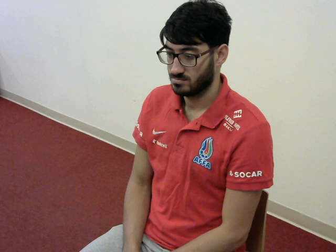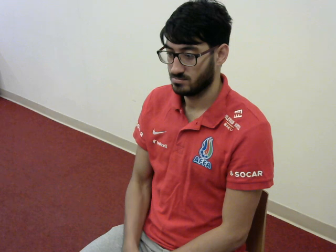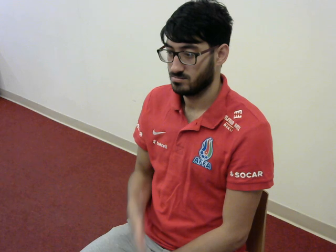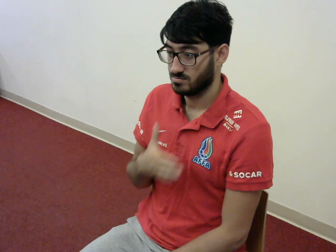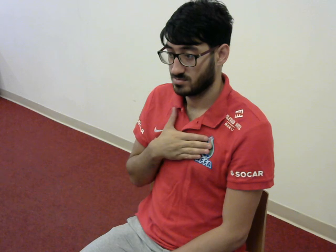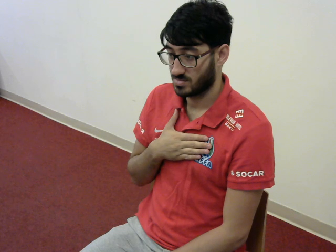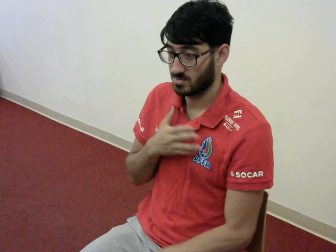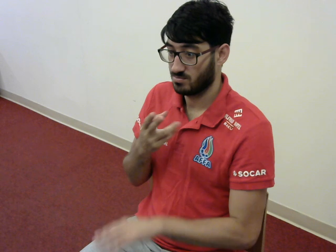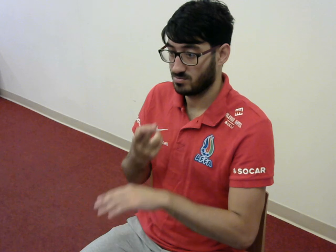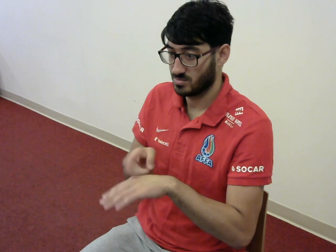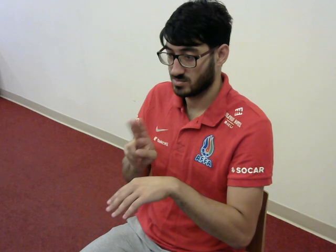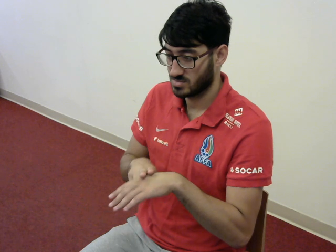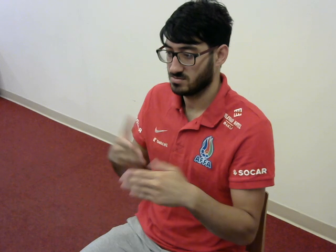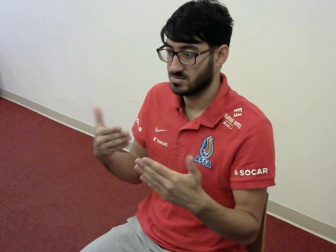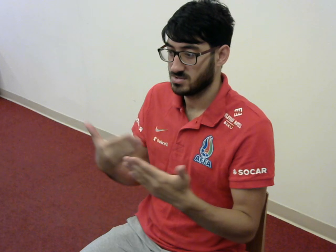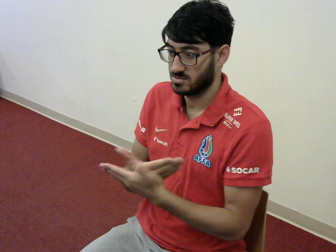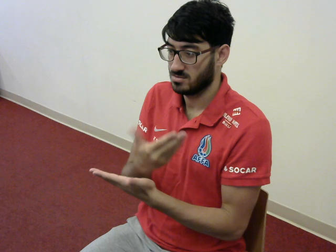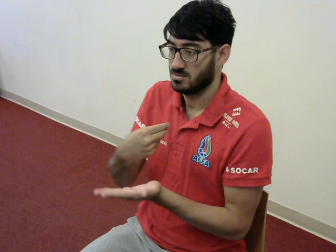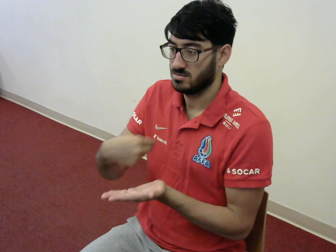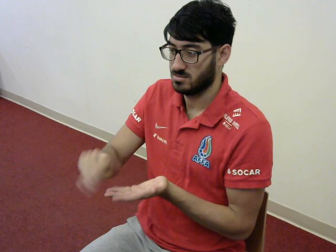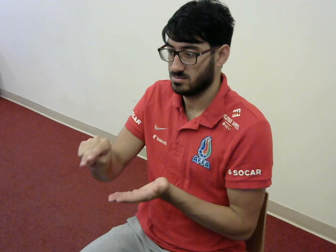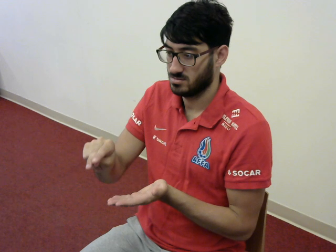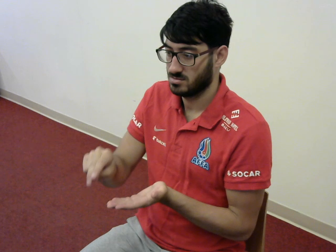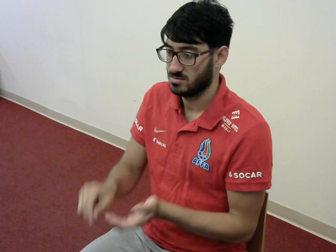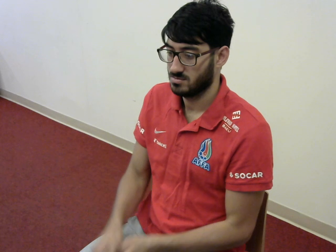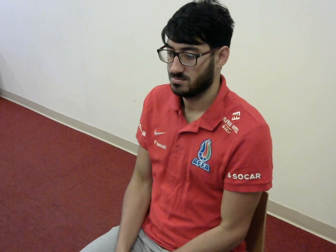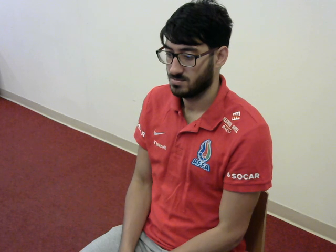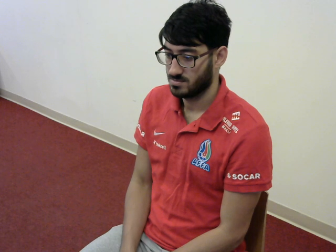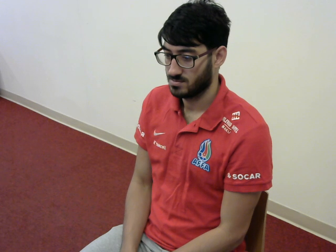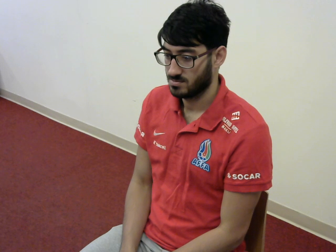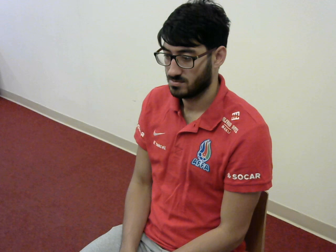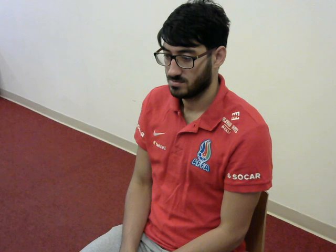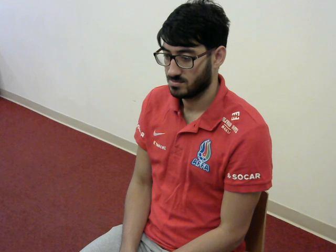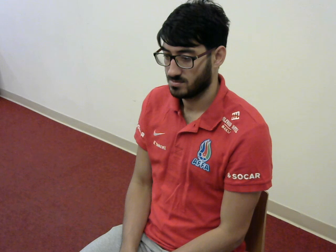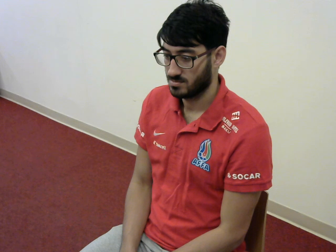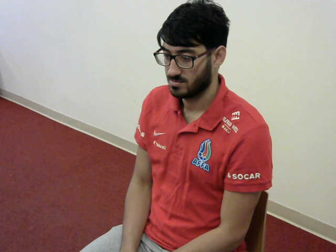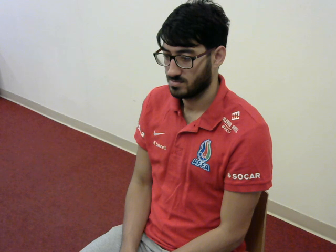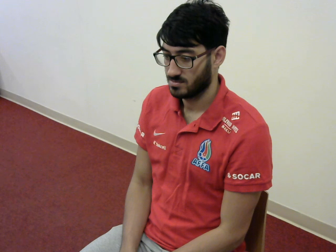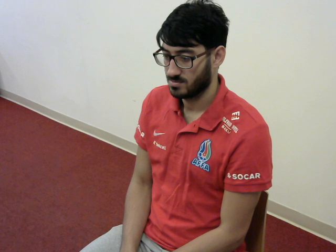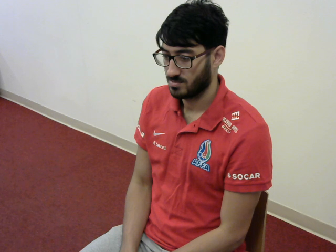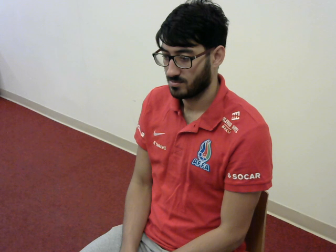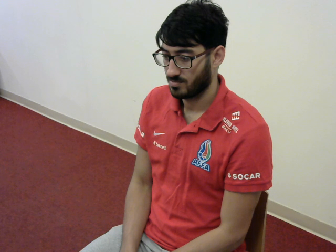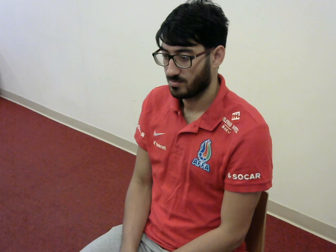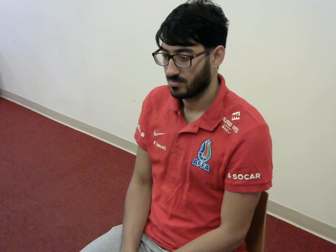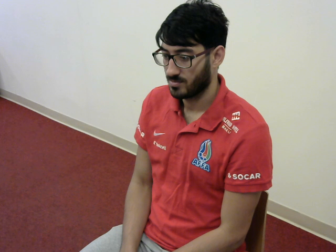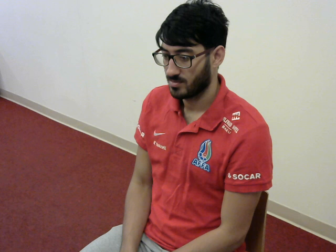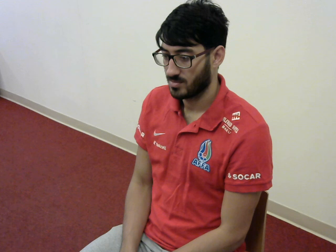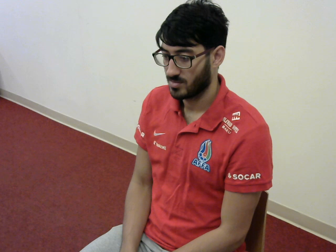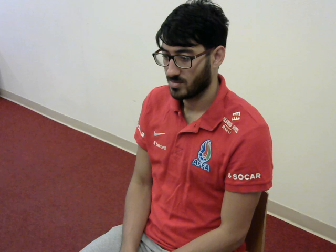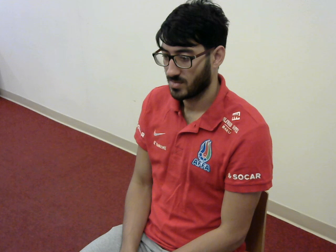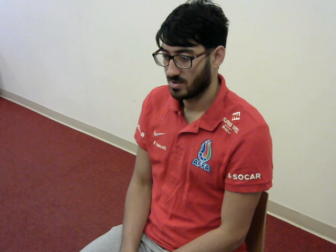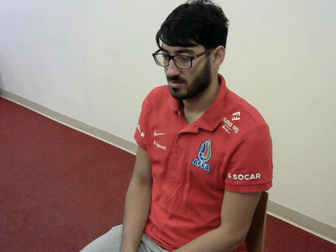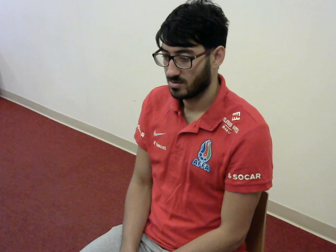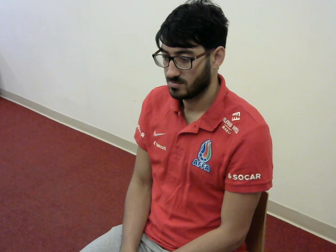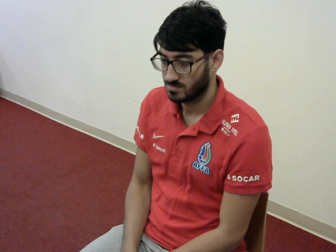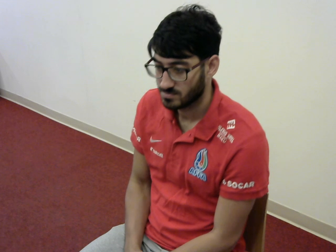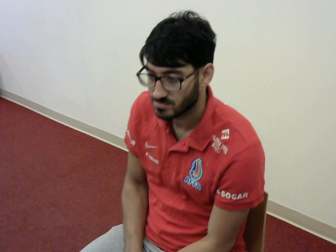Mən bunu yeni almışam